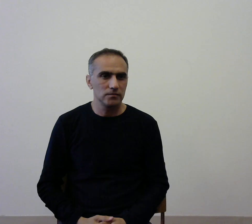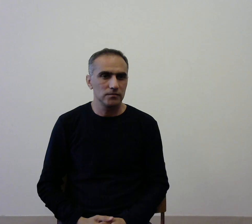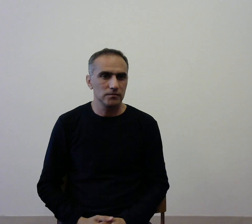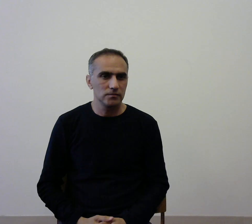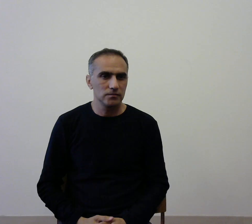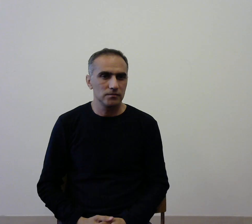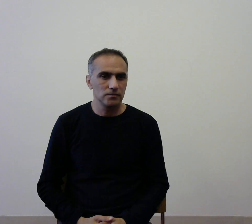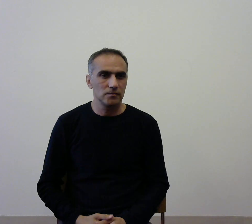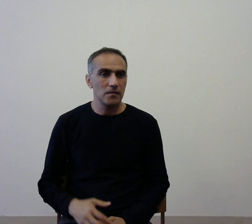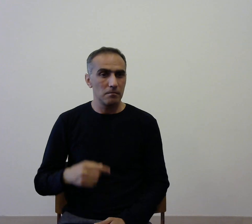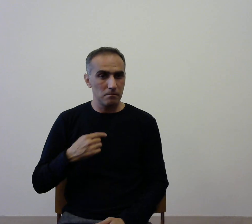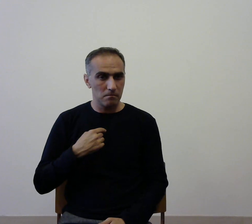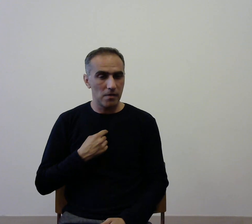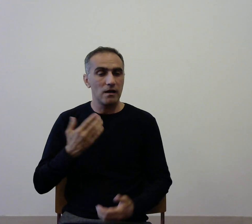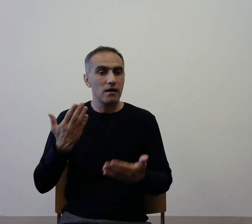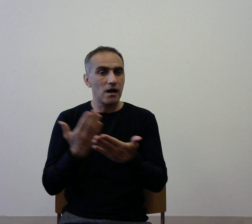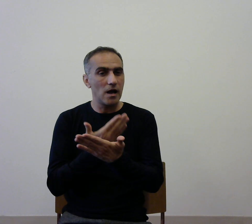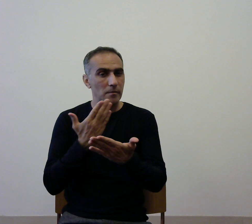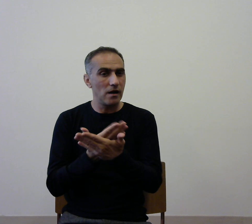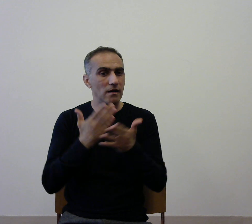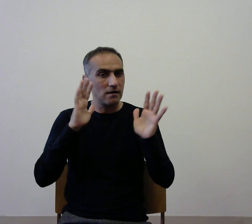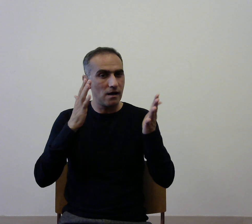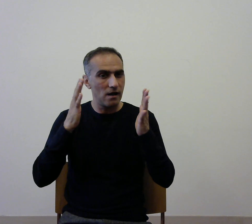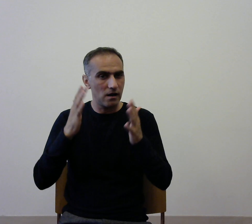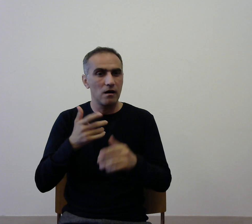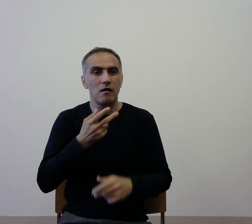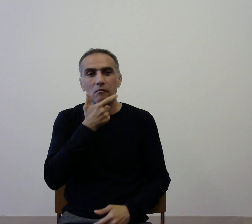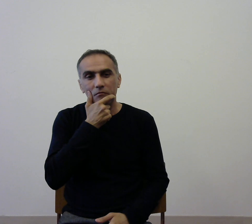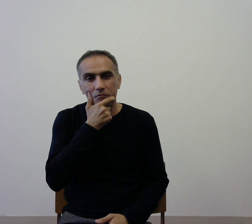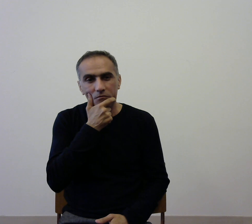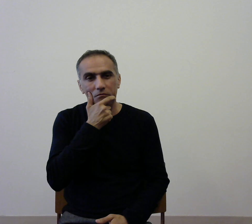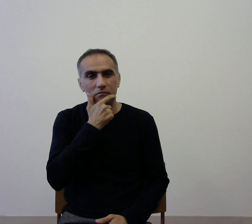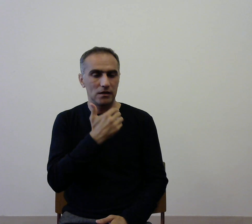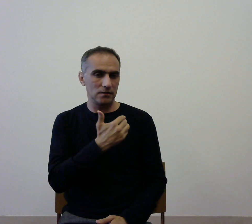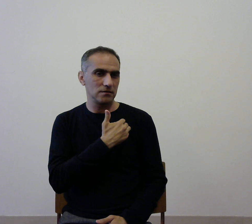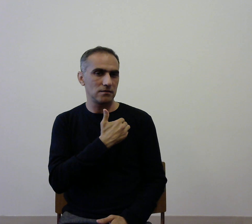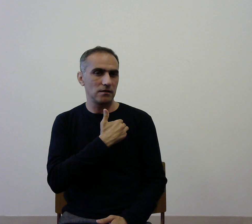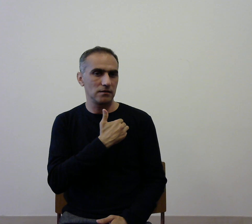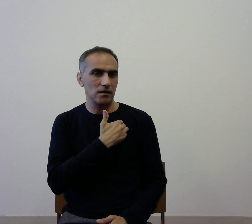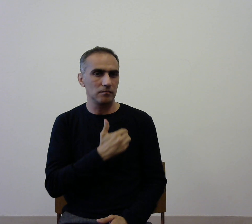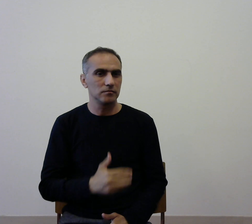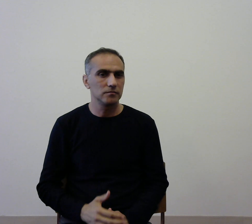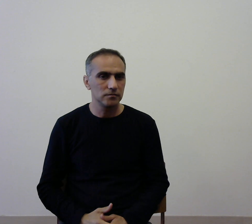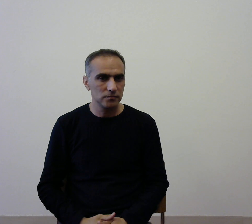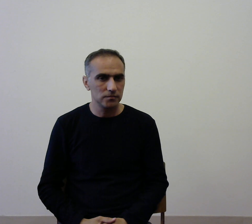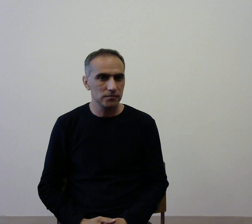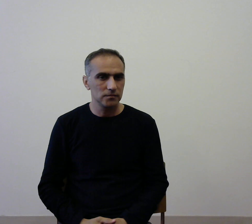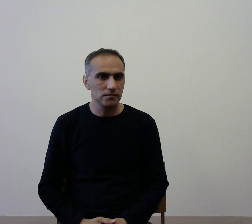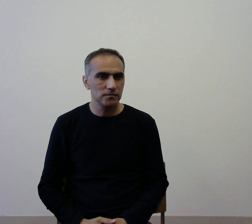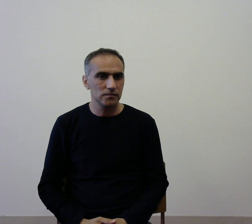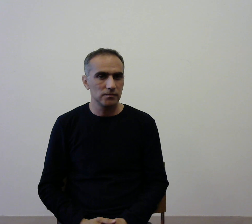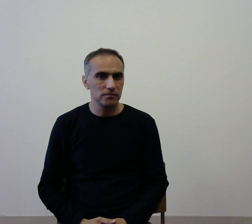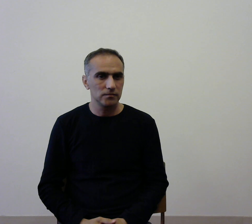Mən xəbərlərə baxmaq istəyirəm